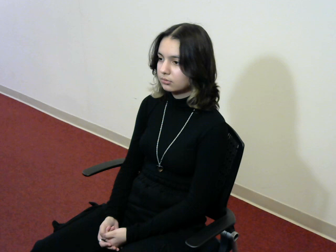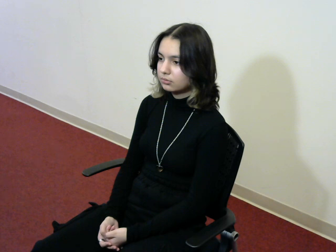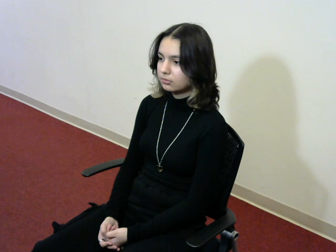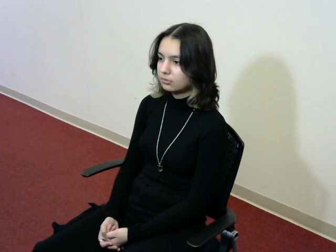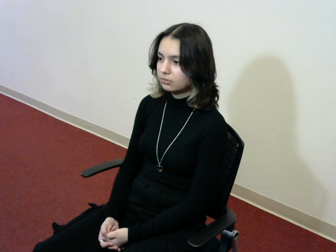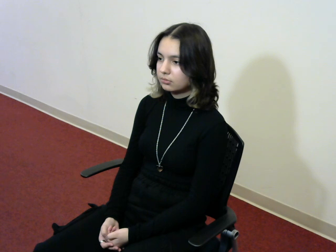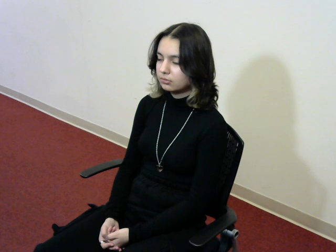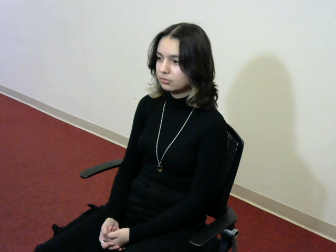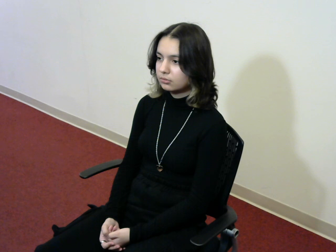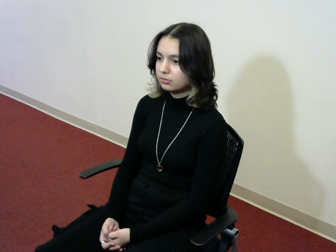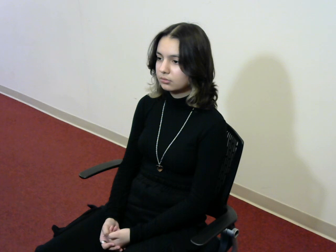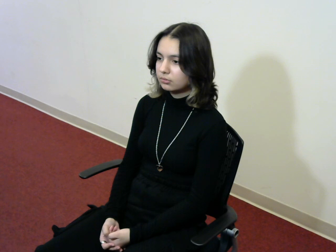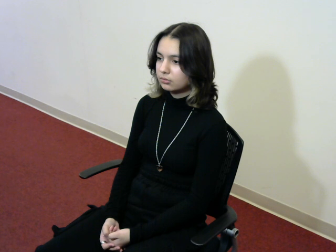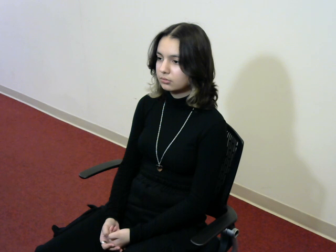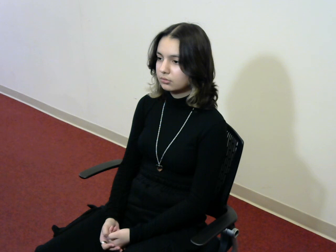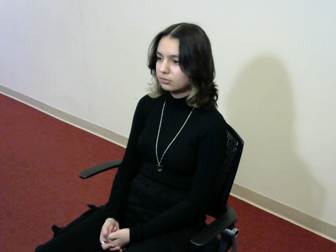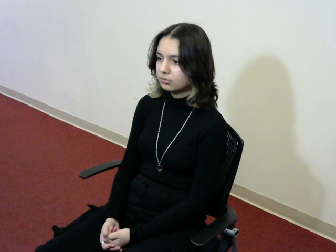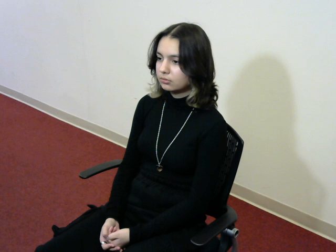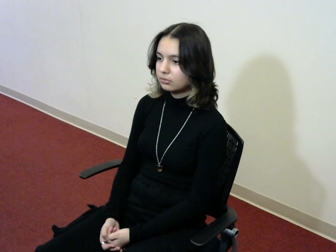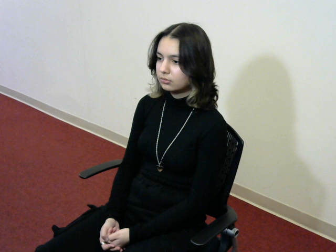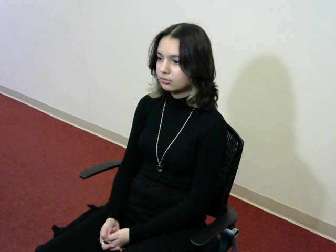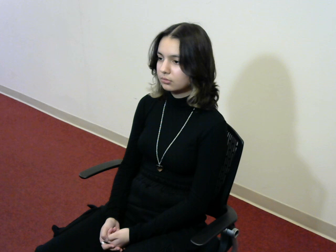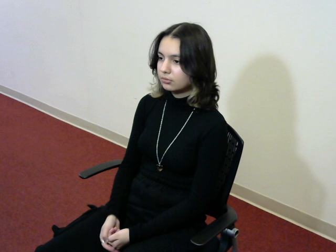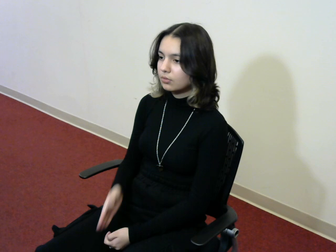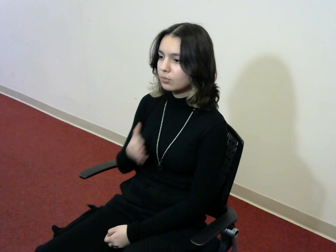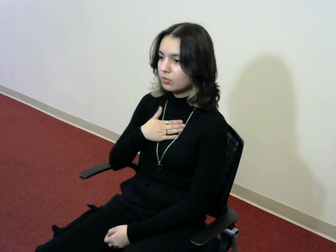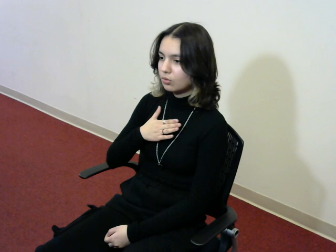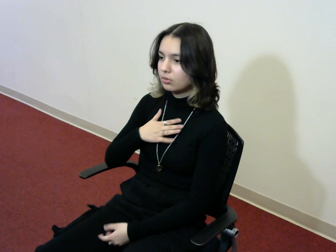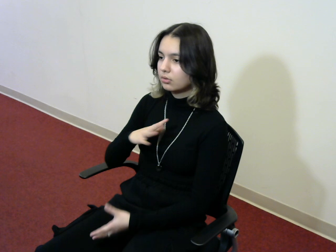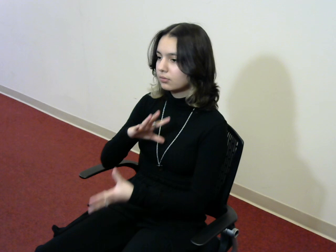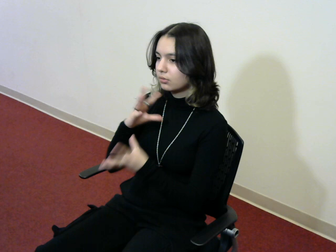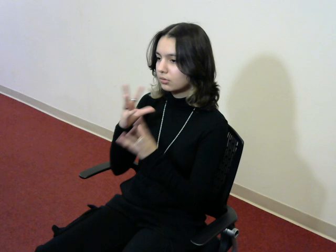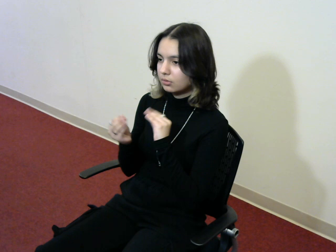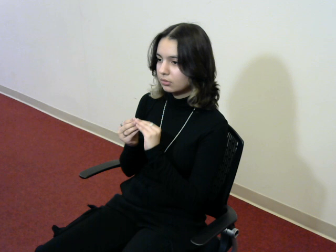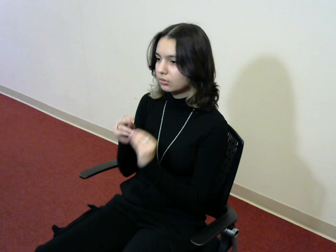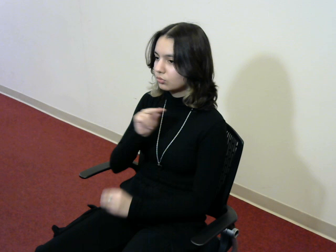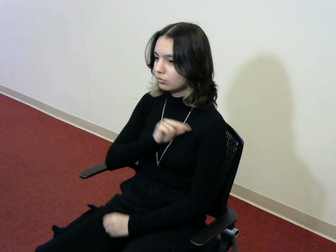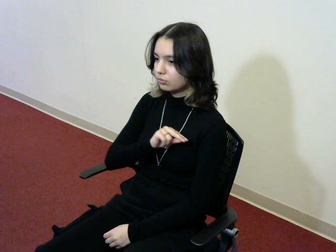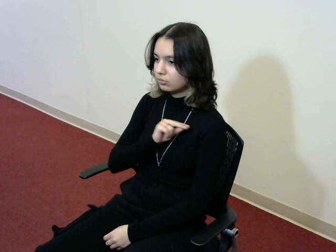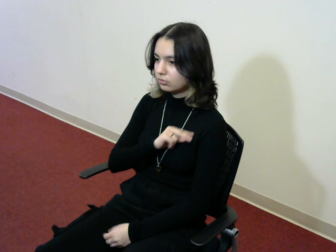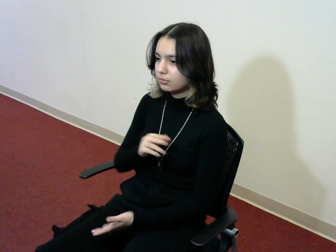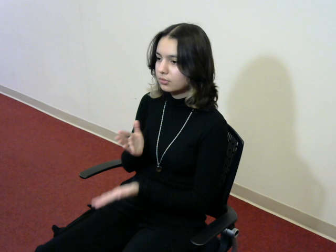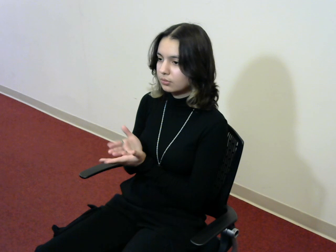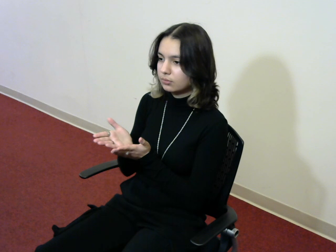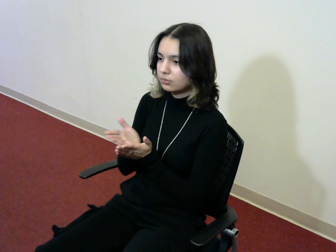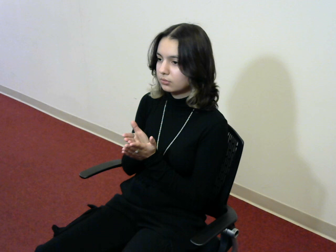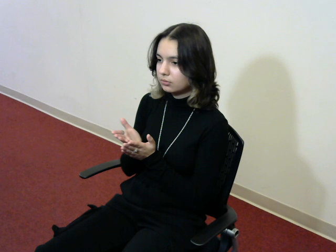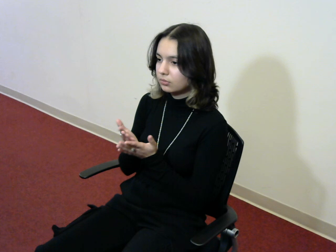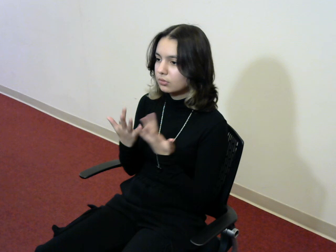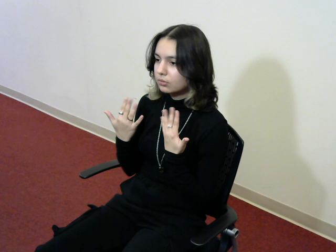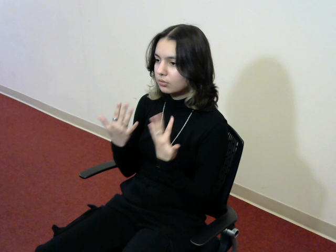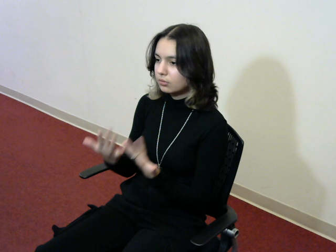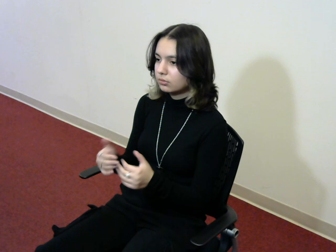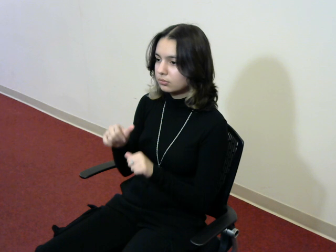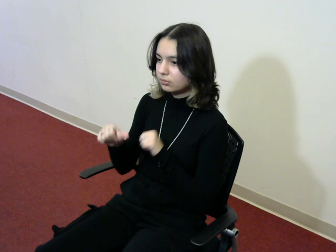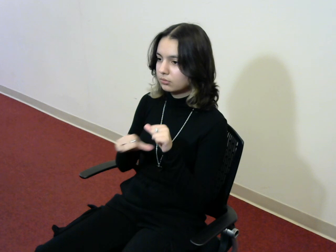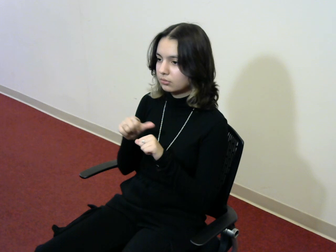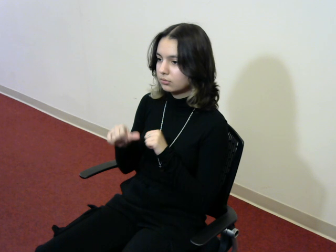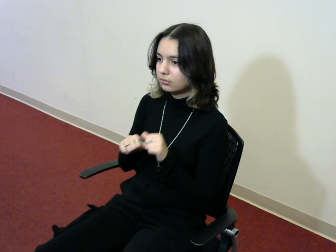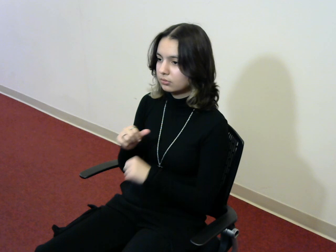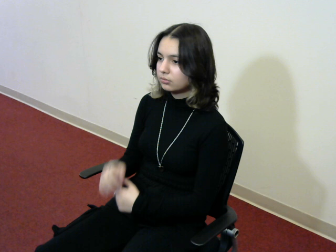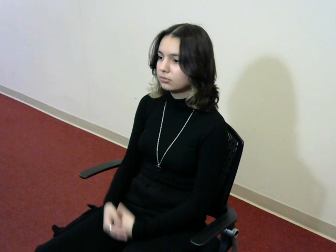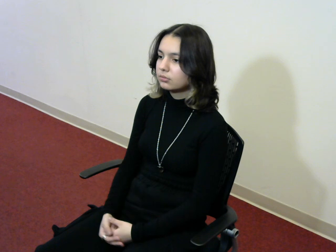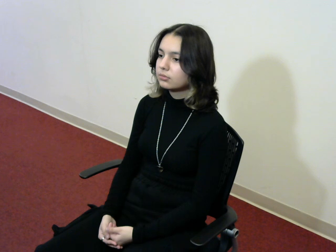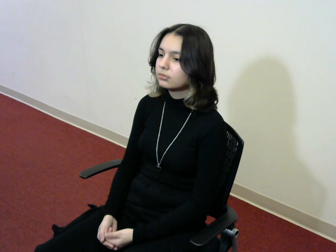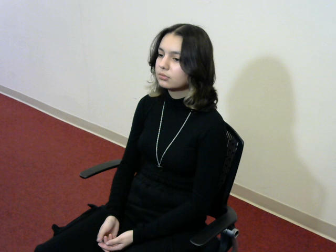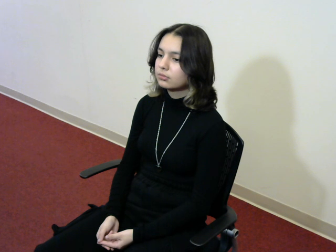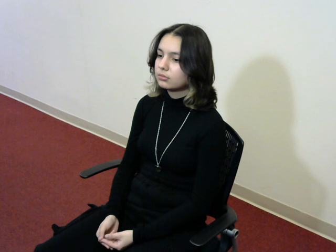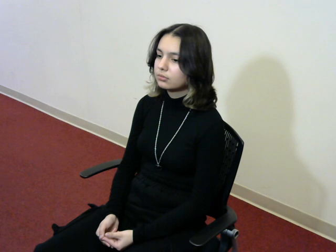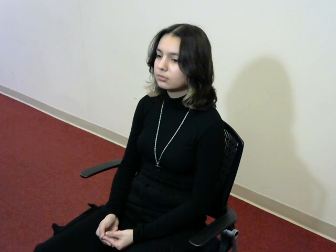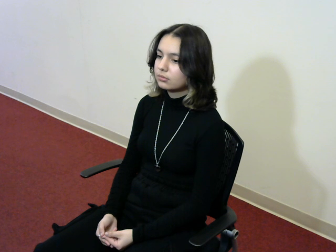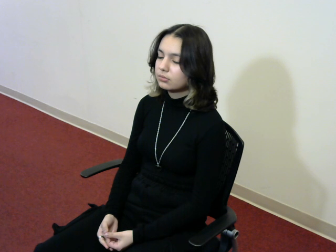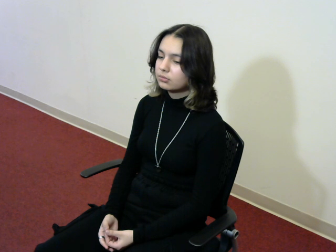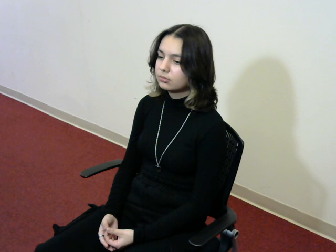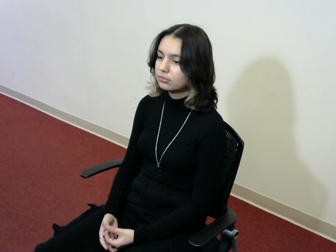Mənim ümumi iş stajım neçə ildir?